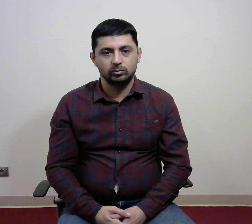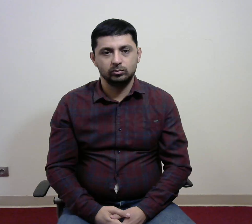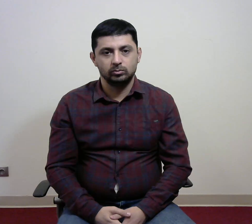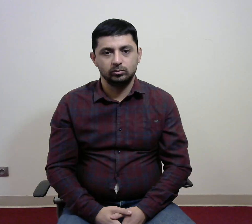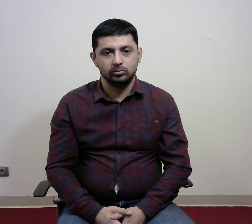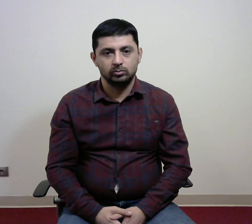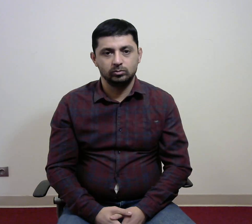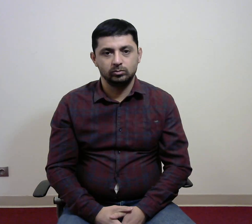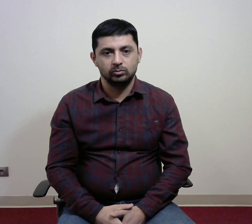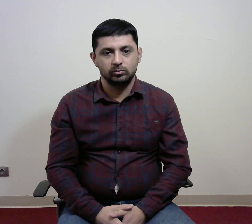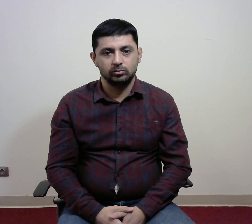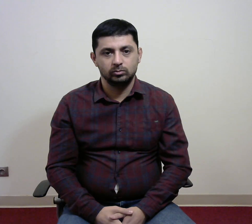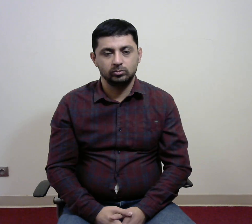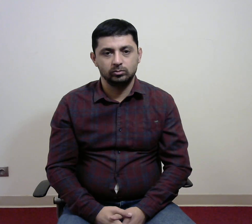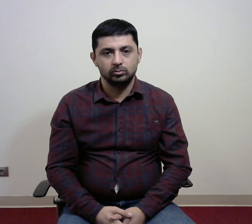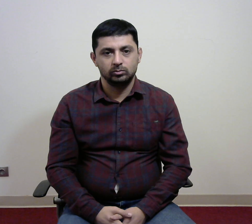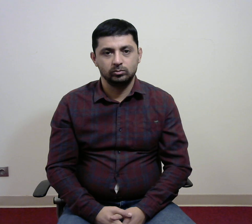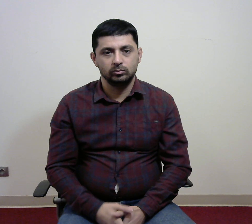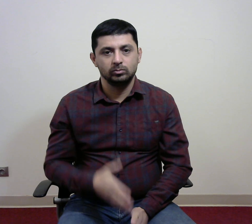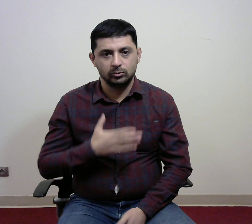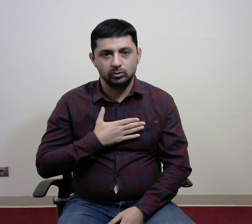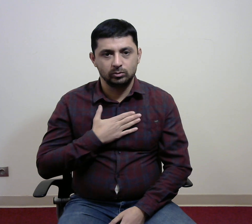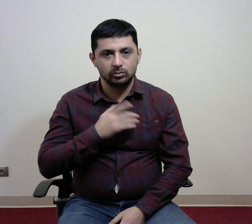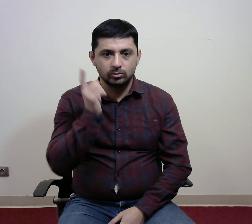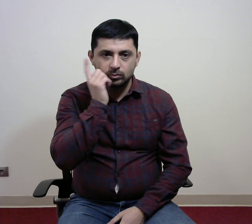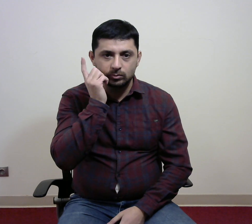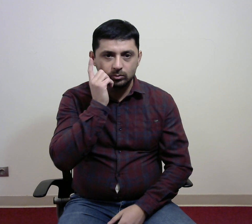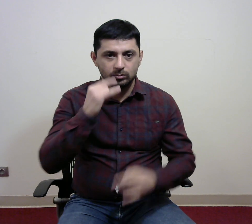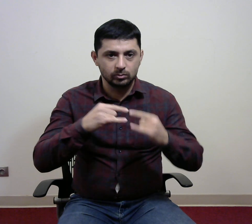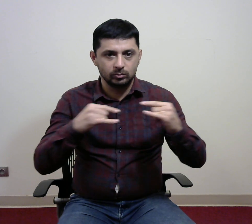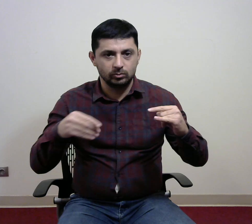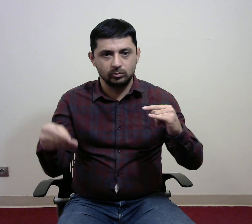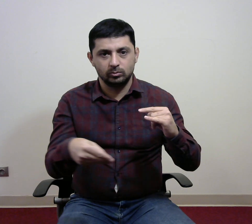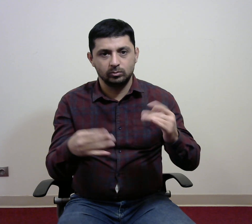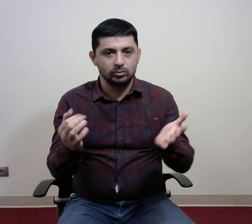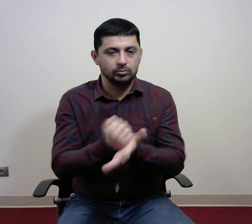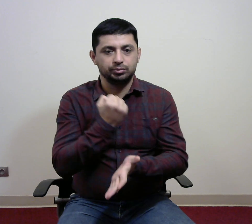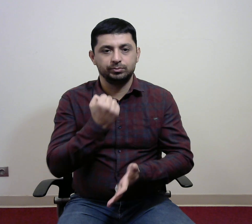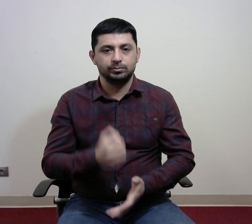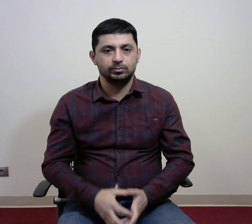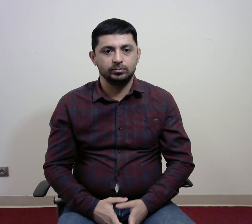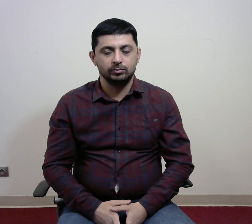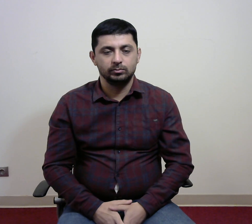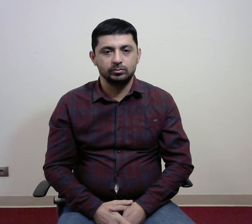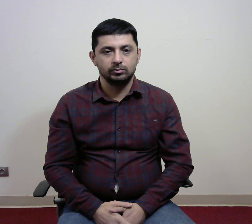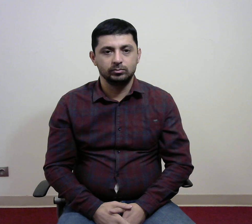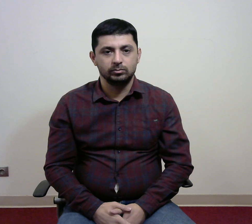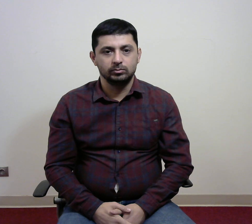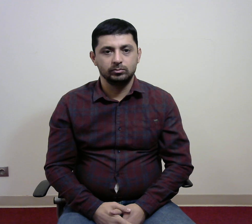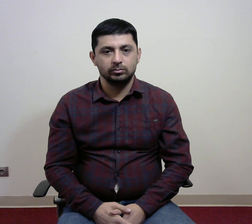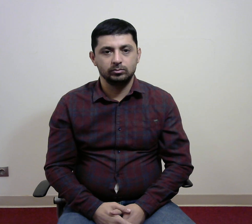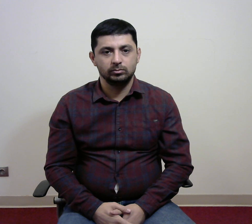Mən telefonumu stolun altından tapdım